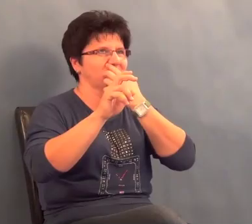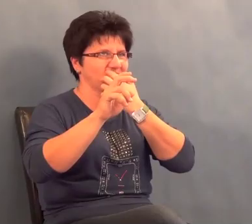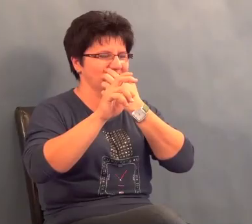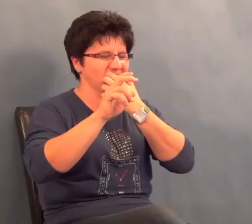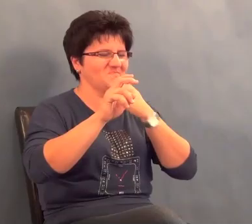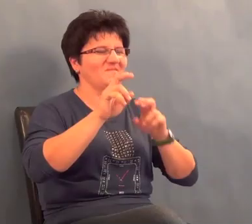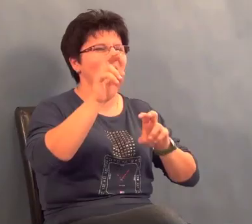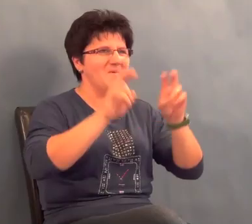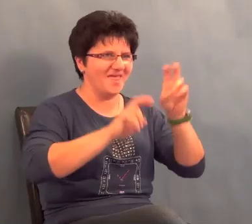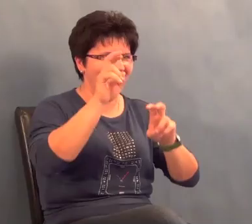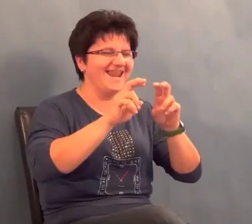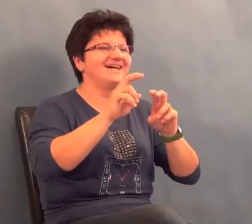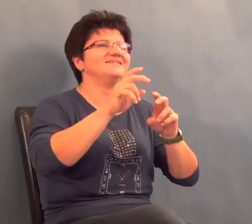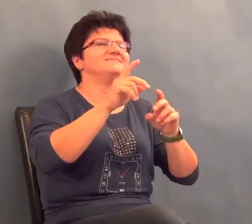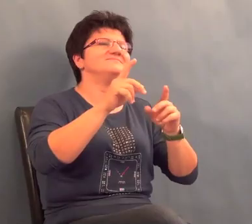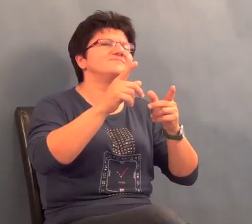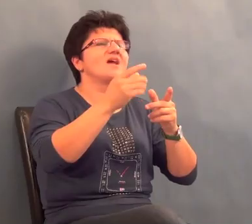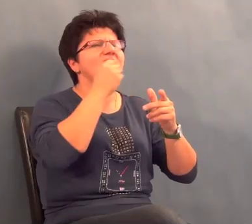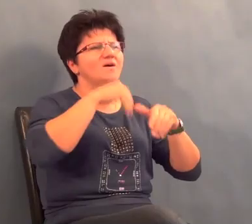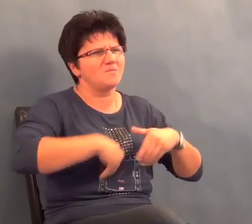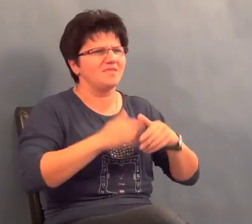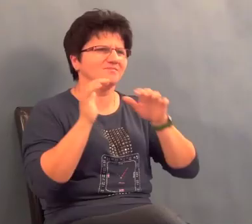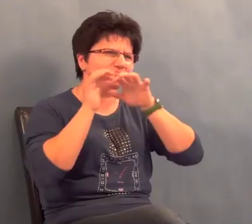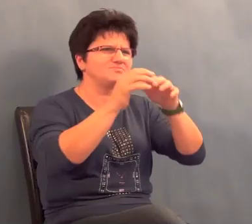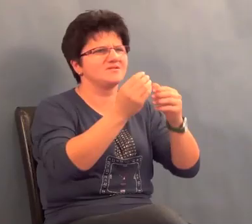W hotelu idą jeść, są głodni.